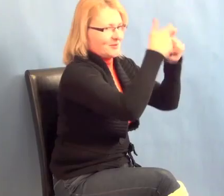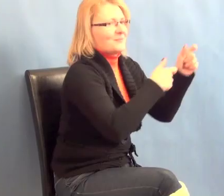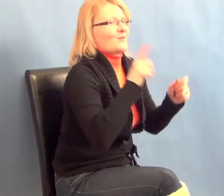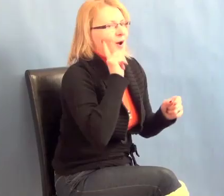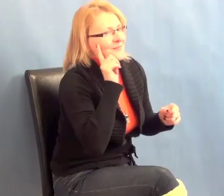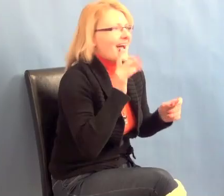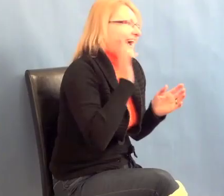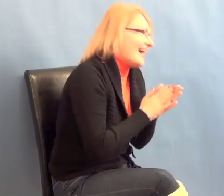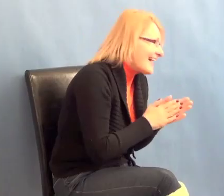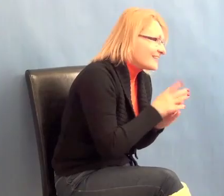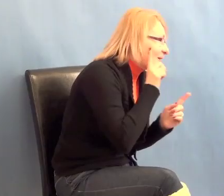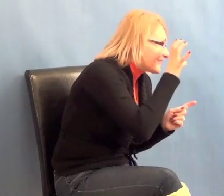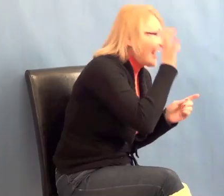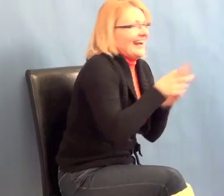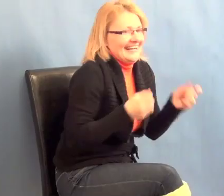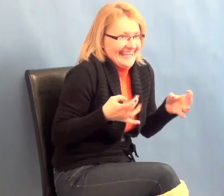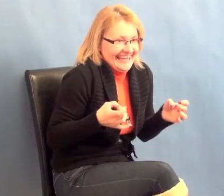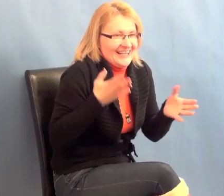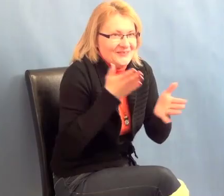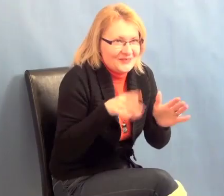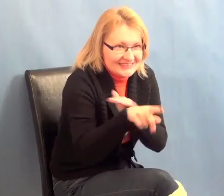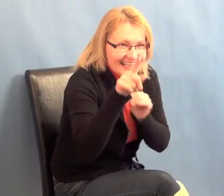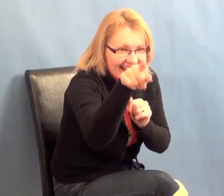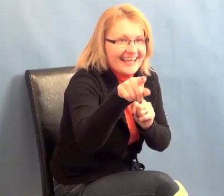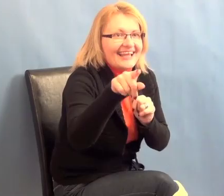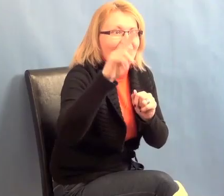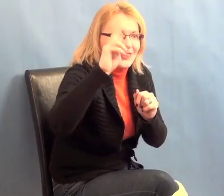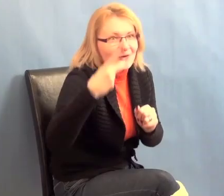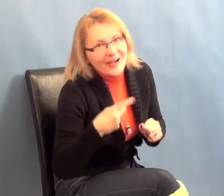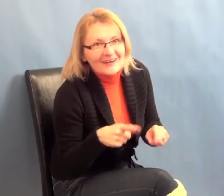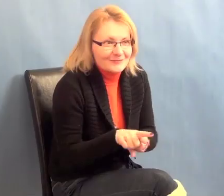Mały chłopiec zacierał ręce i pobiegł w inne umówione miejsce, miał to zrobić drugi raz.